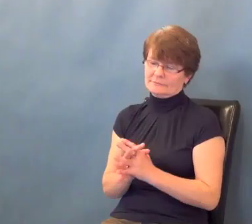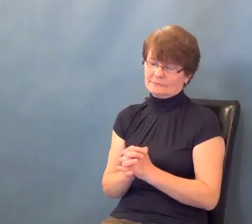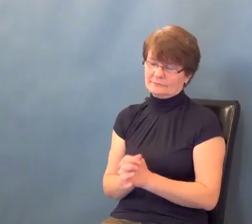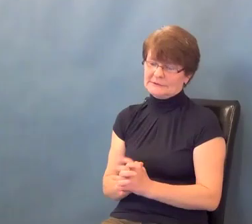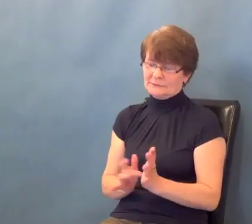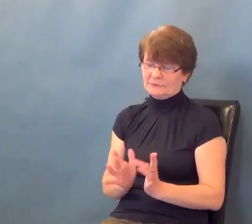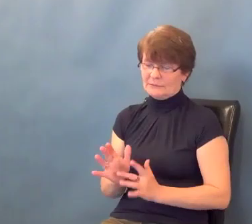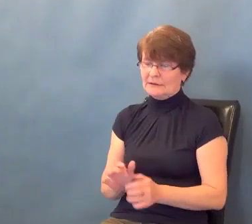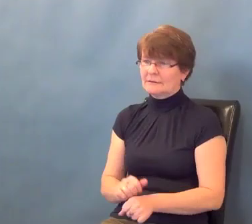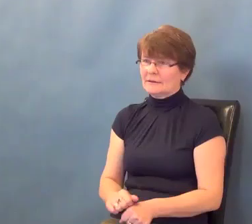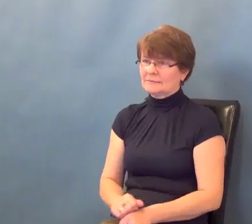Jezus Maria.